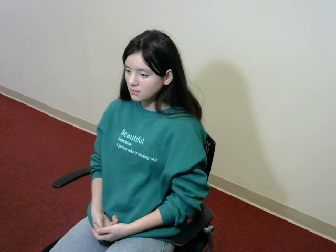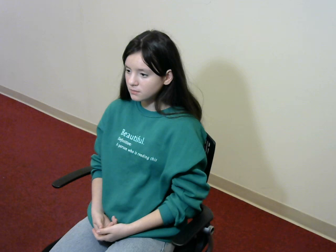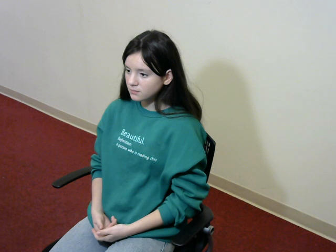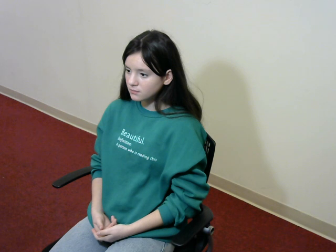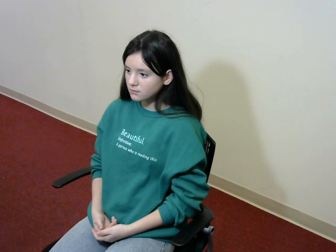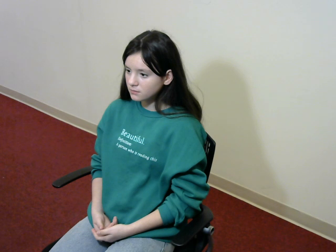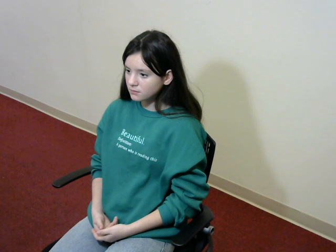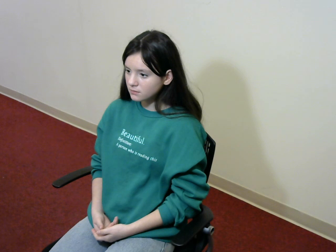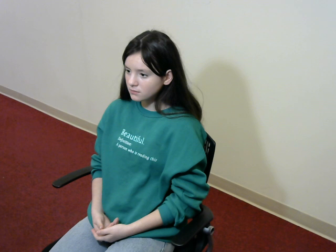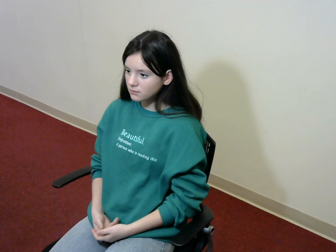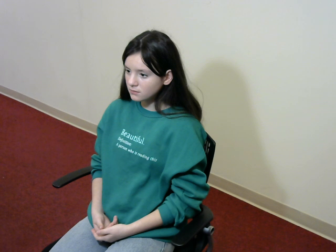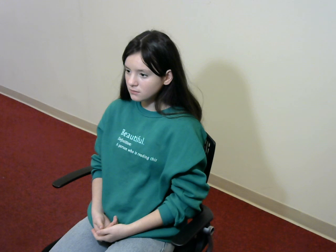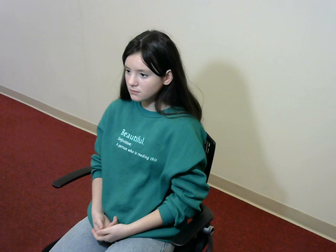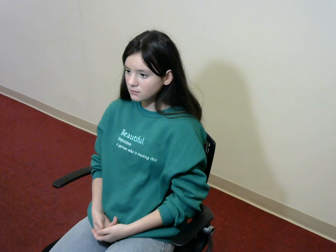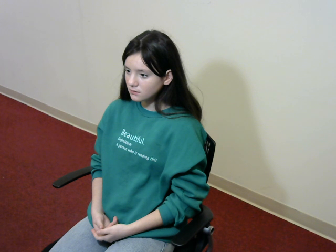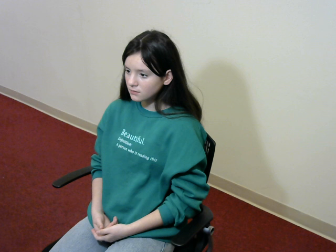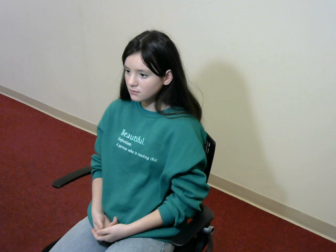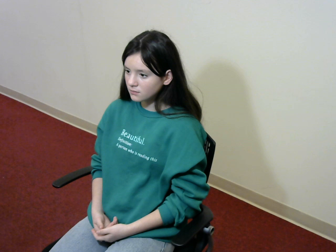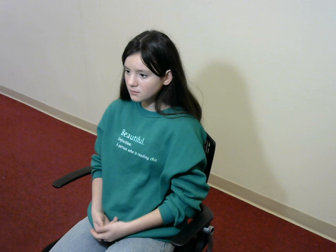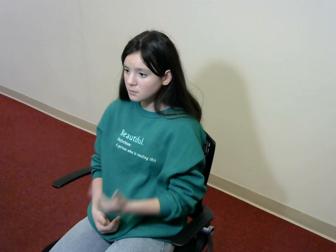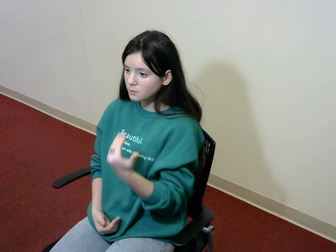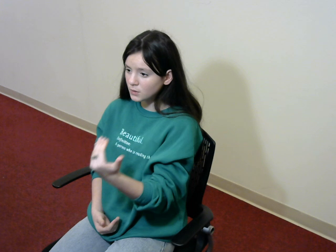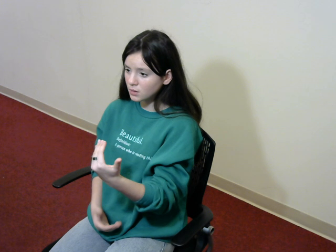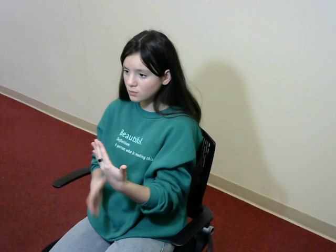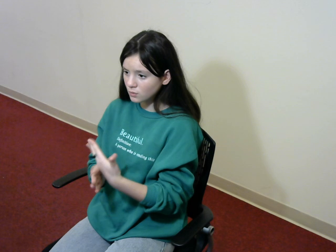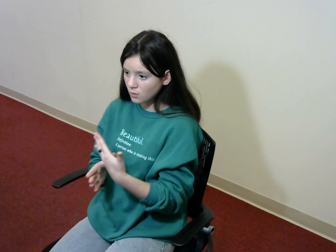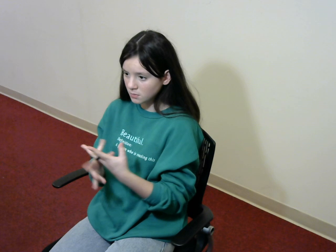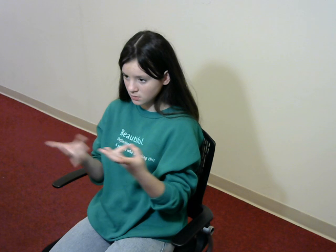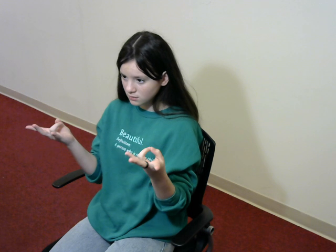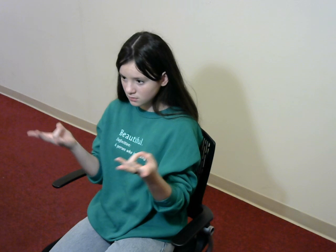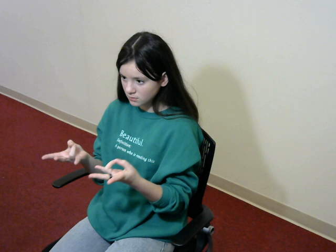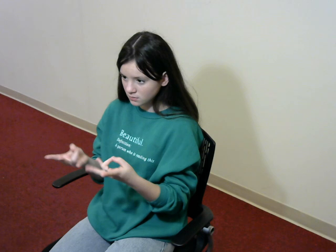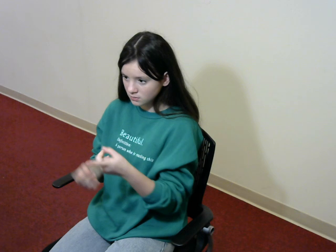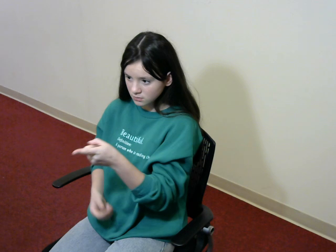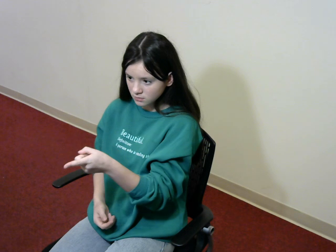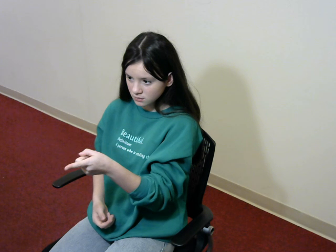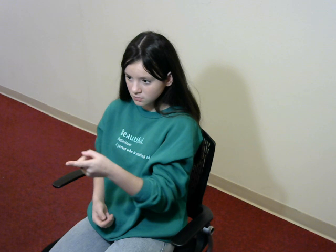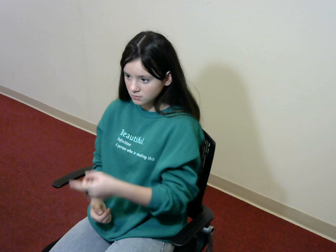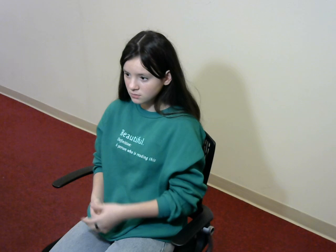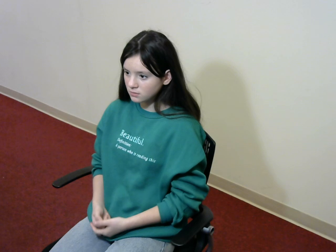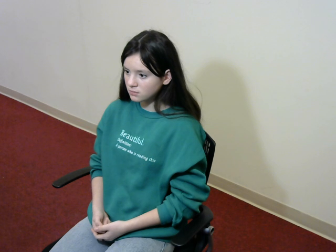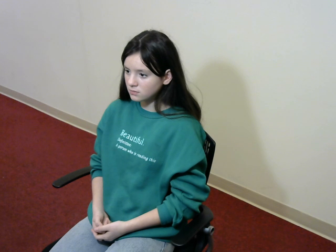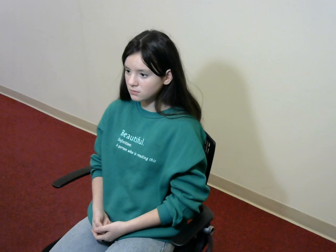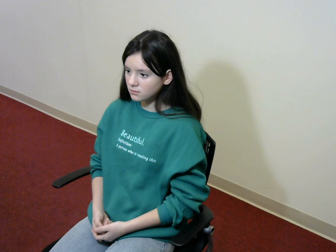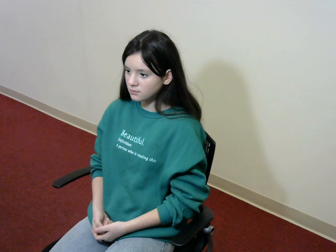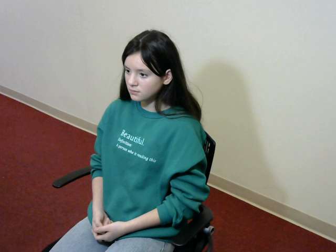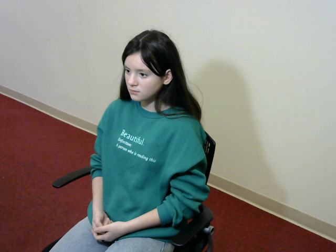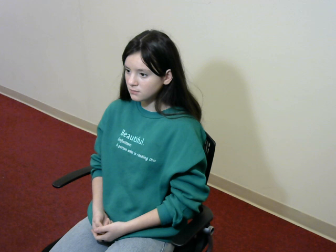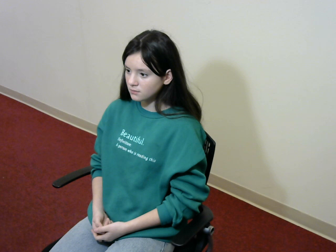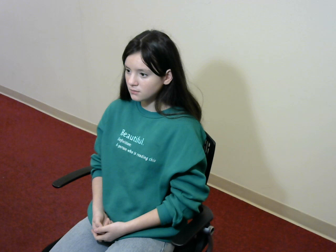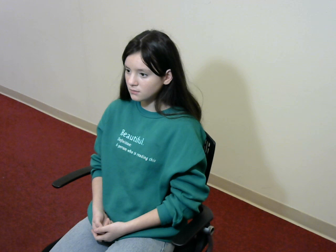Sizə kömək lazımdır mı?